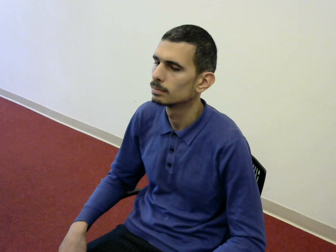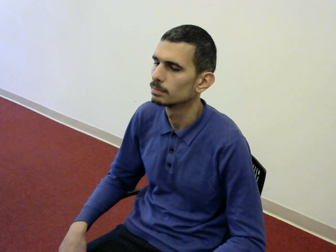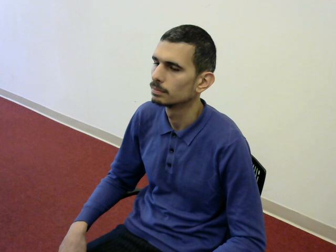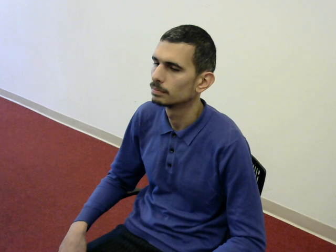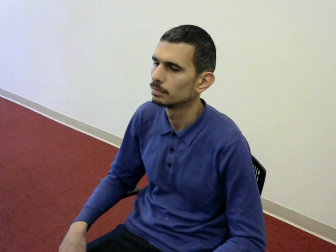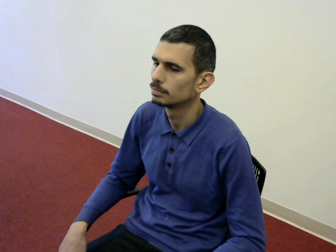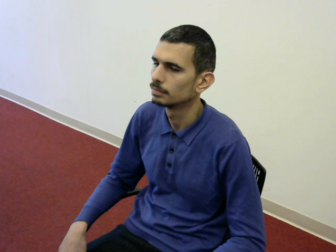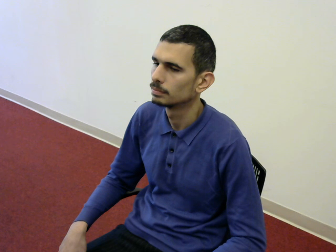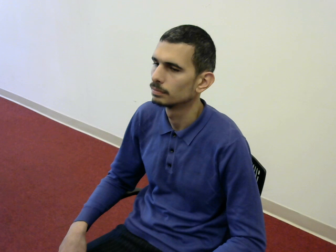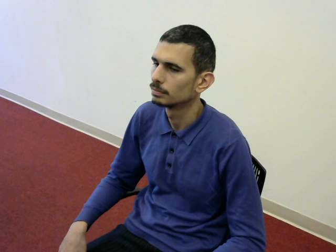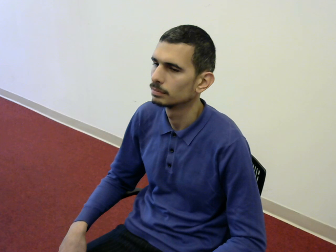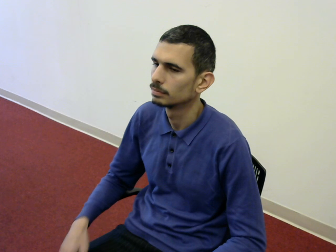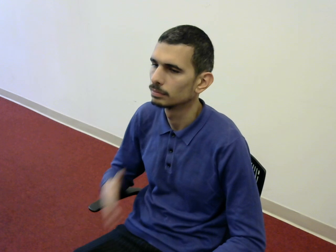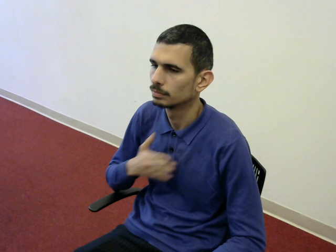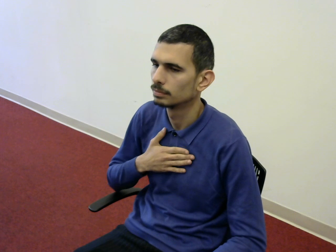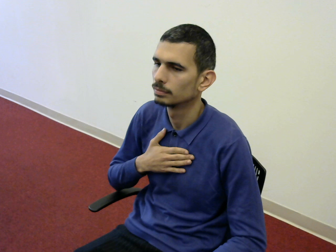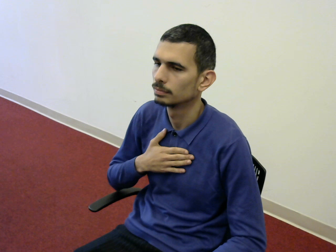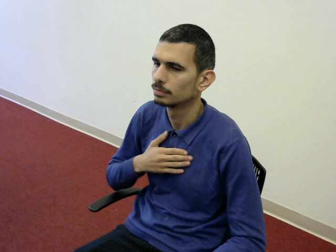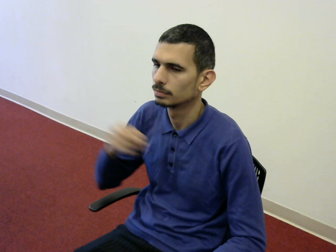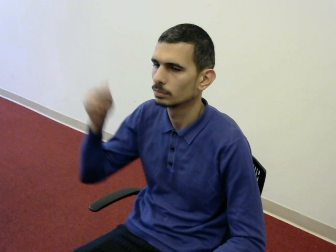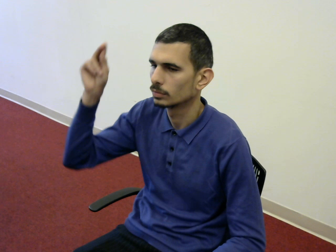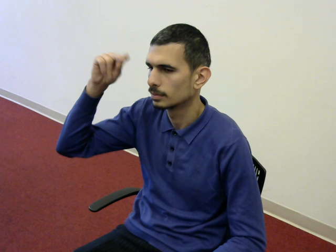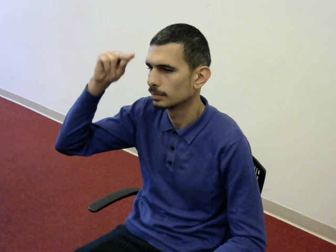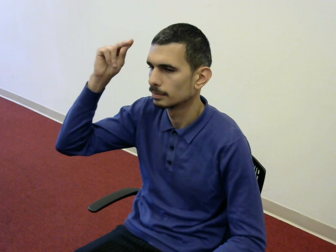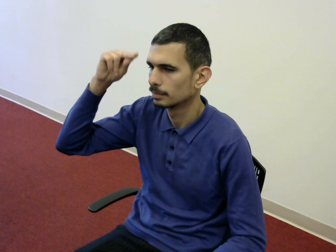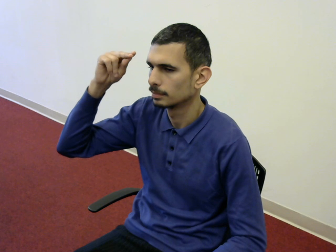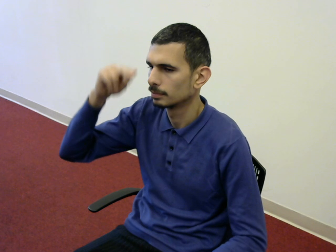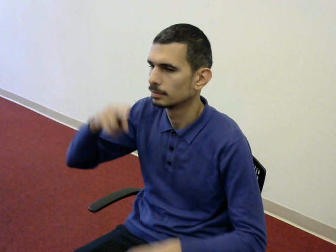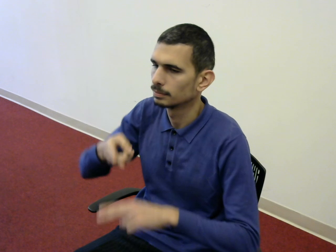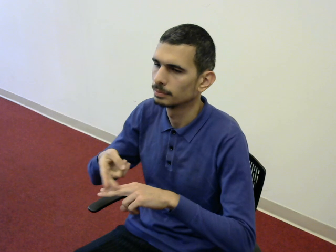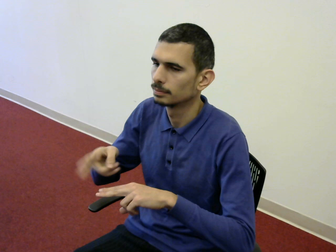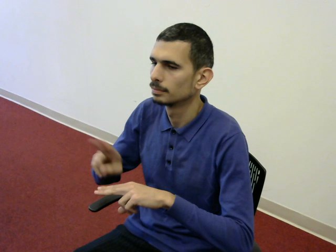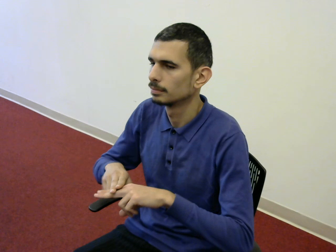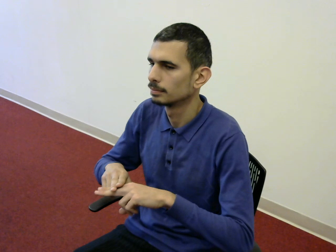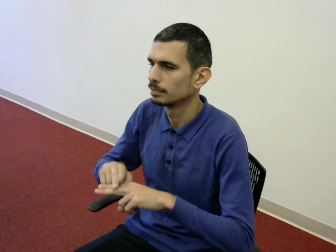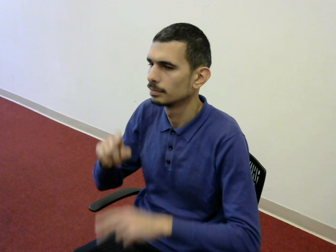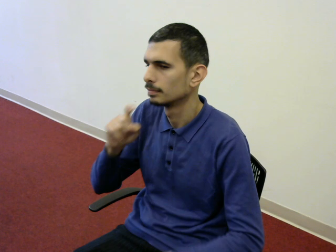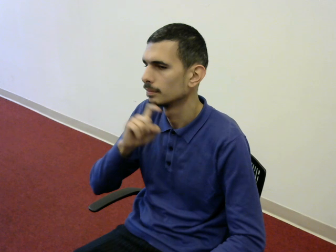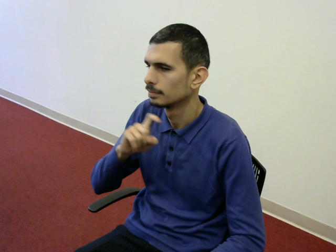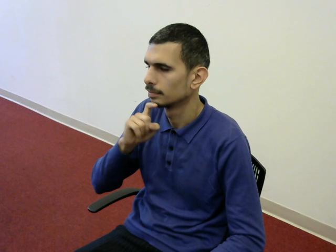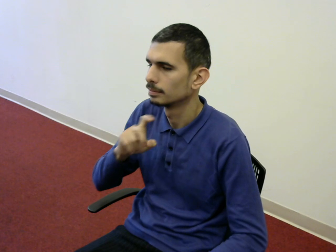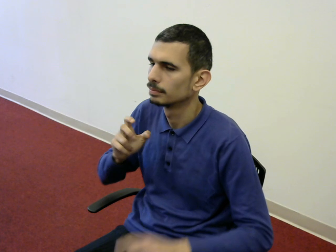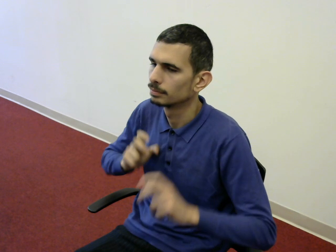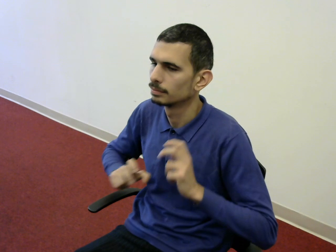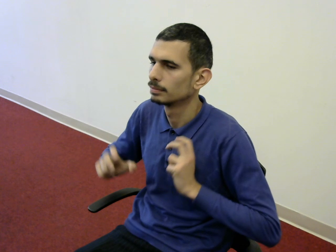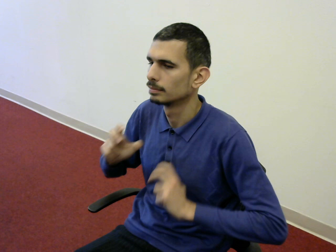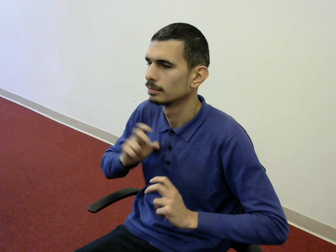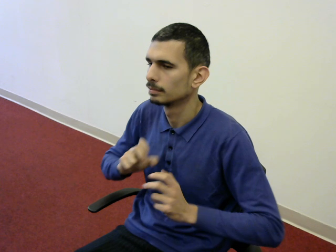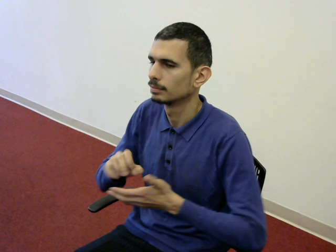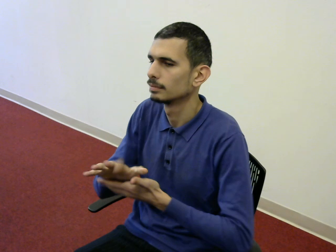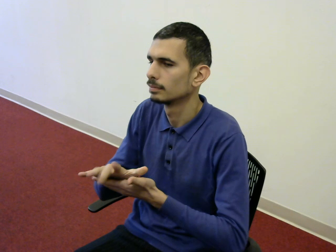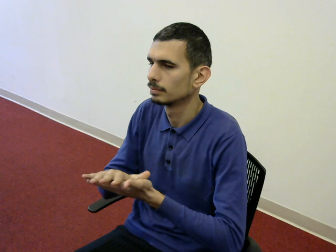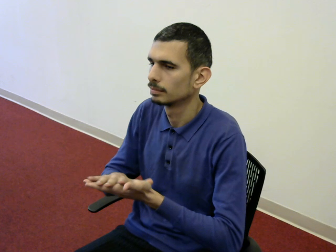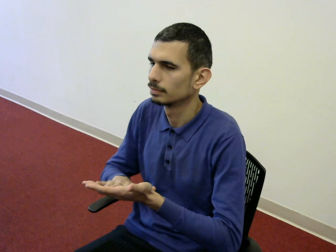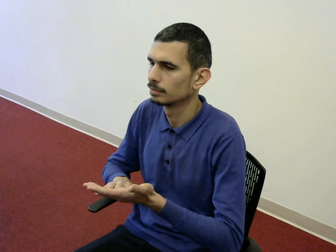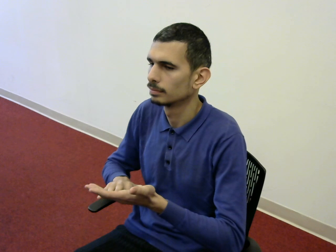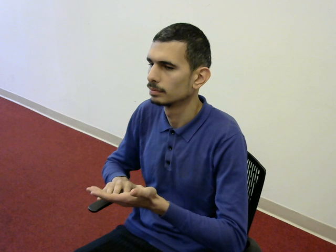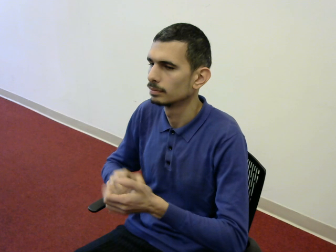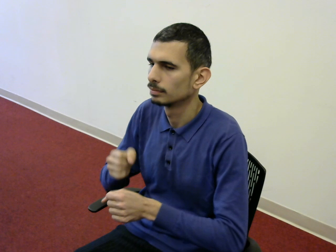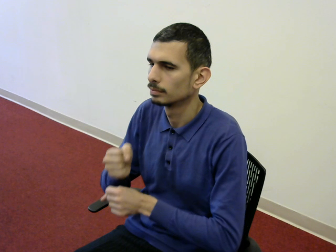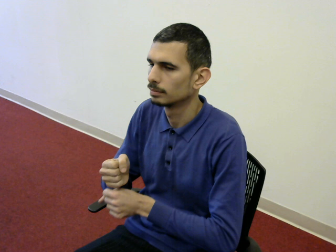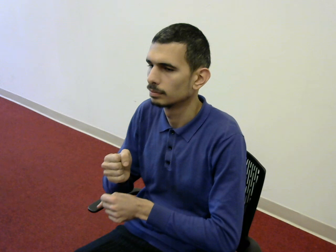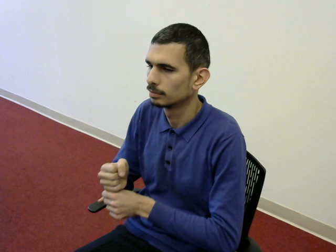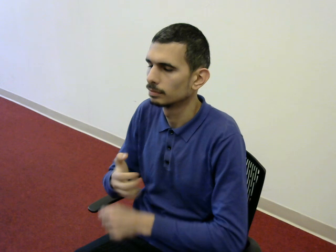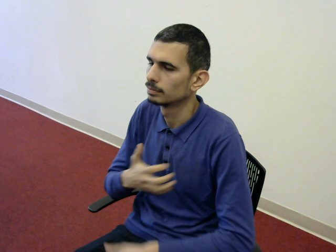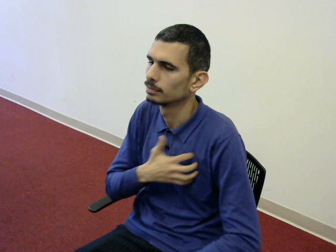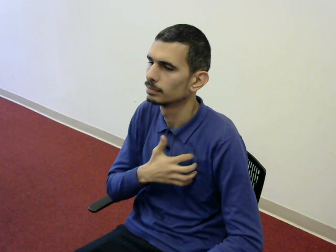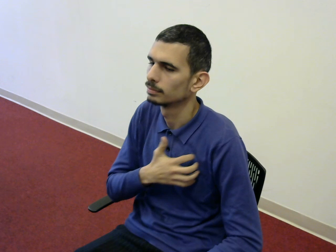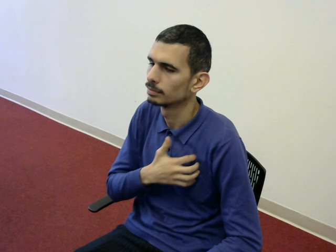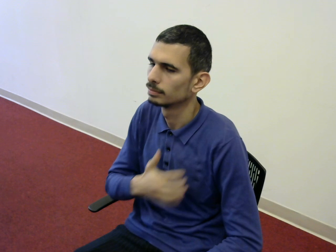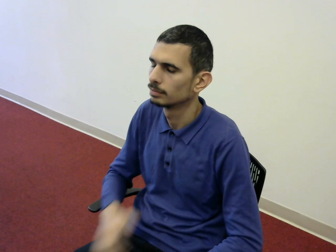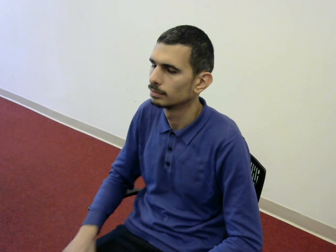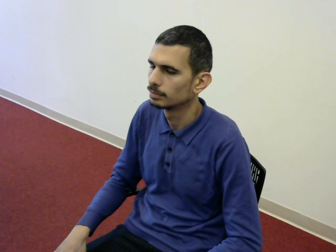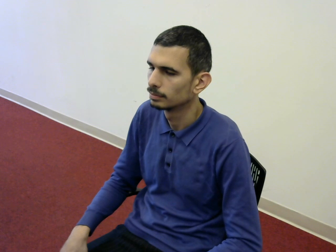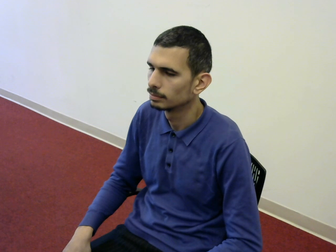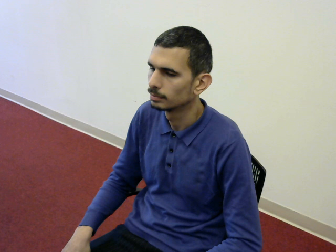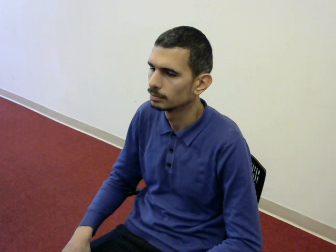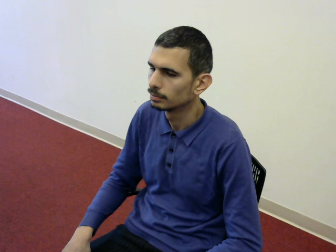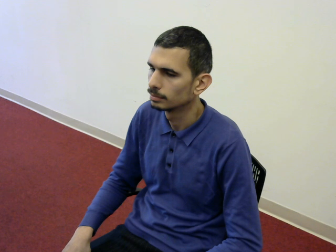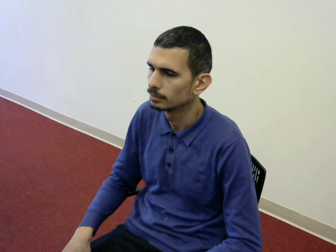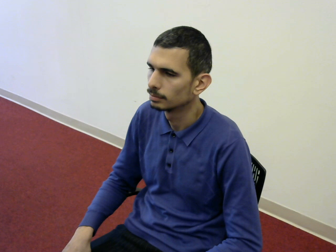Mən təhsilimi bu universitetdə davam etmək istəyirəm